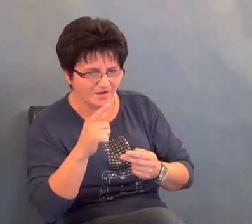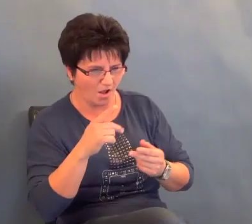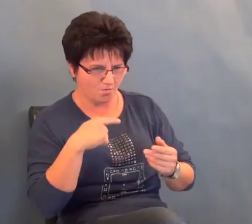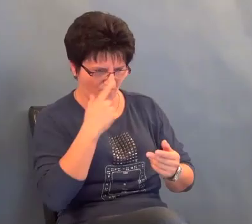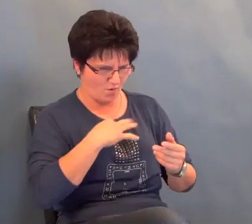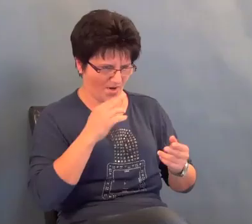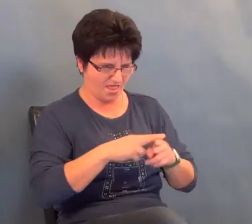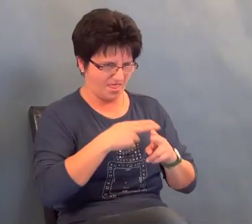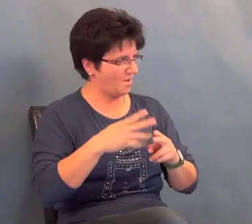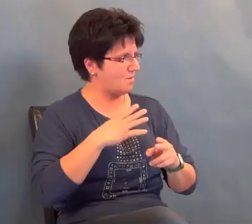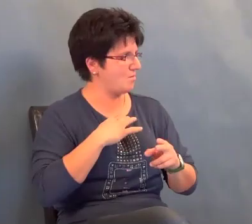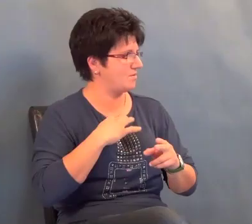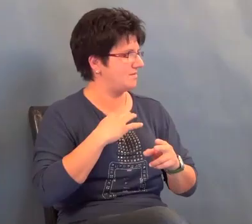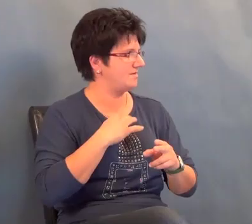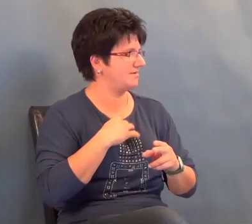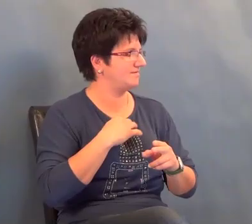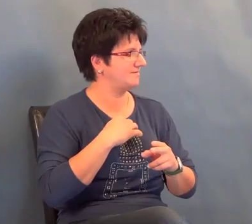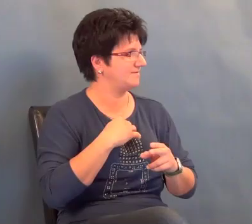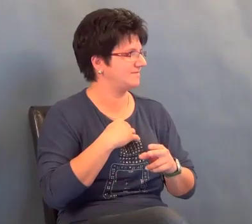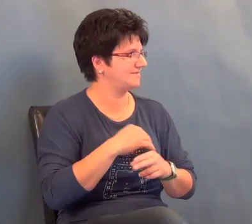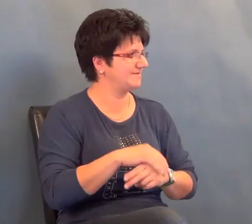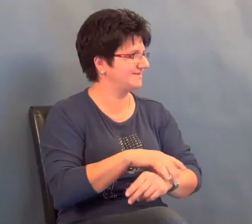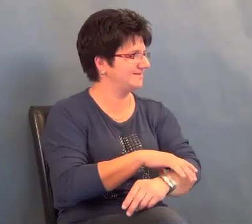Mam podać dowolny termin?